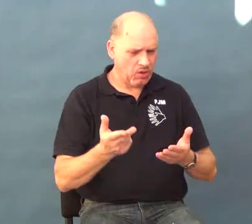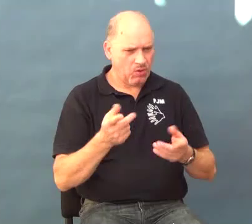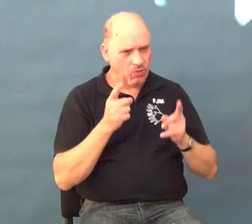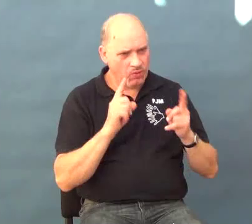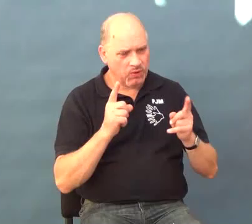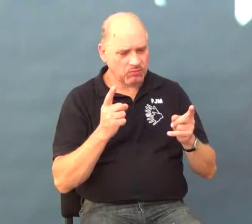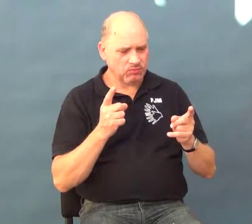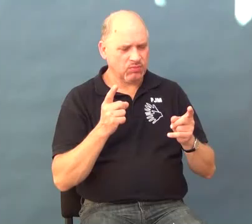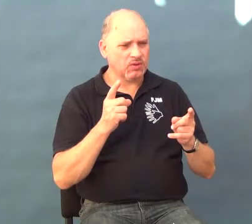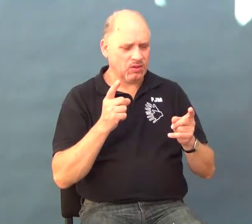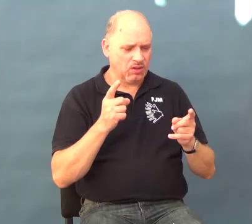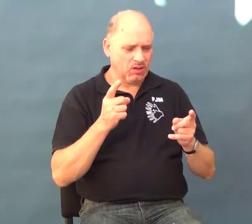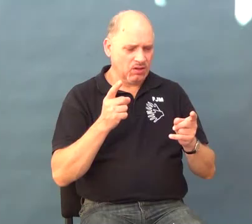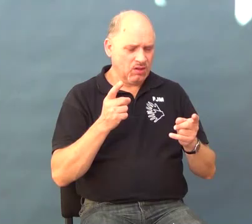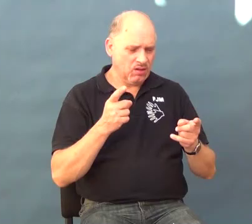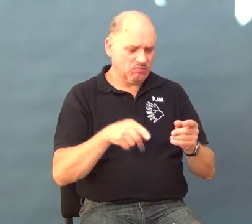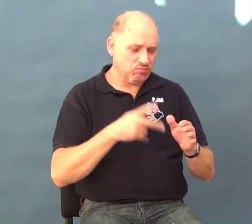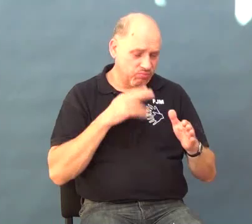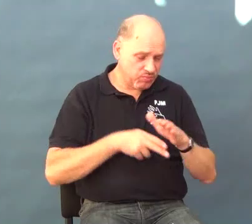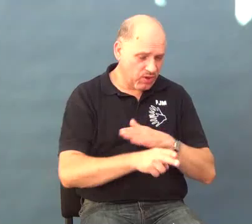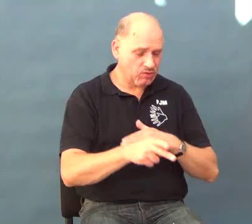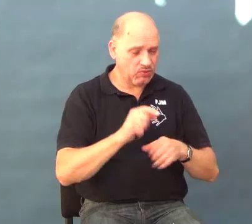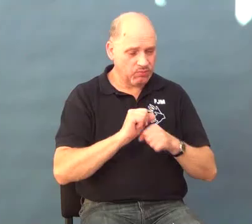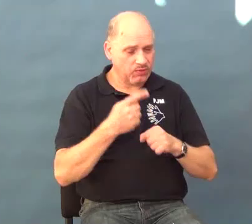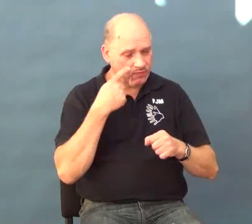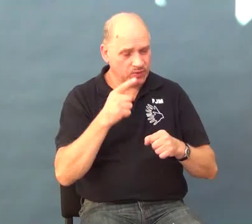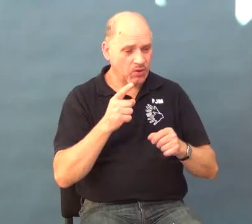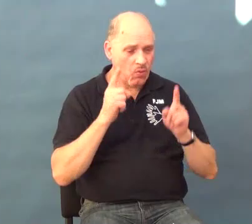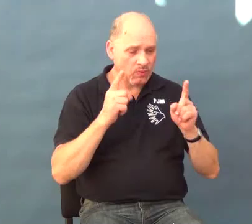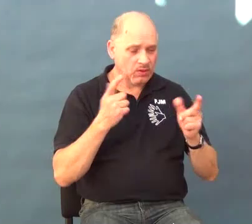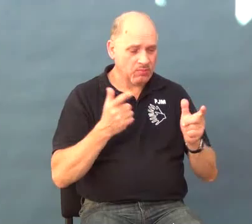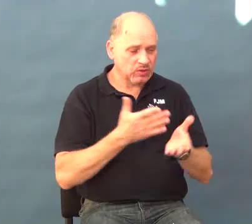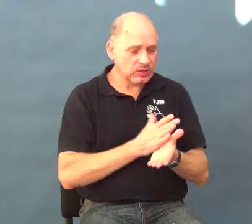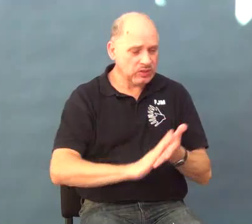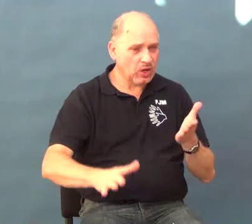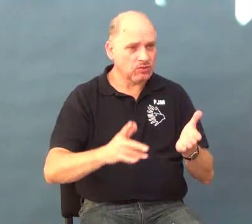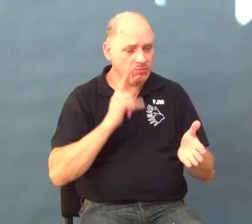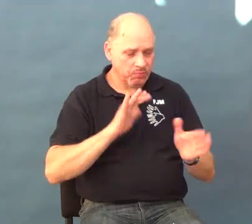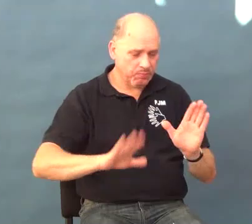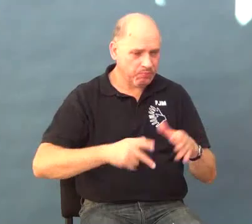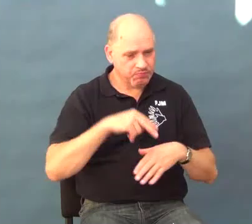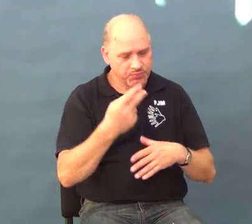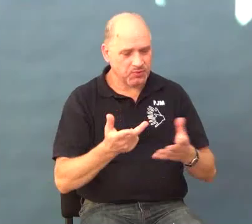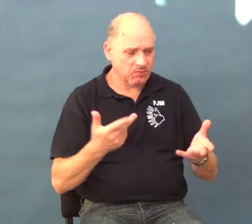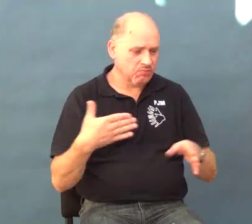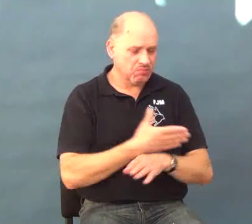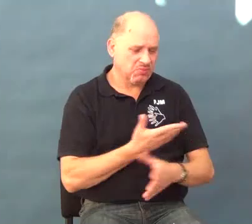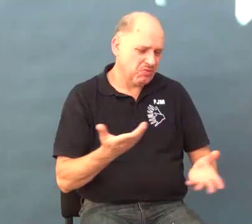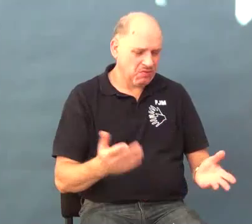Trzeba uważać w metrze, żeby się nie poślizgnąć i potem nie być potrąconym, trzeba uważać.